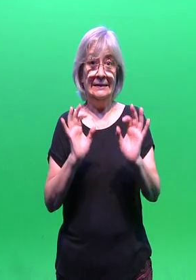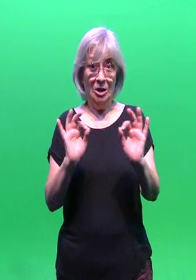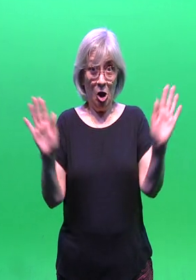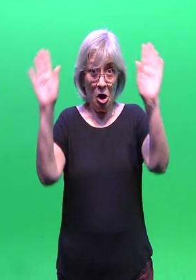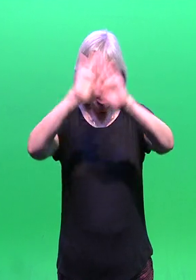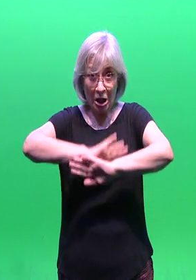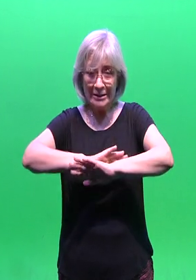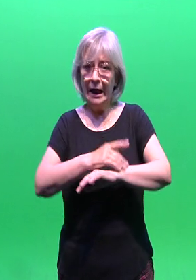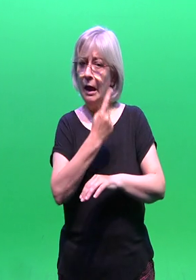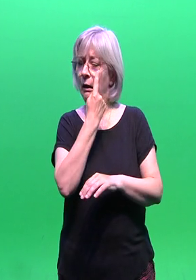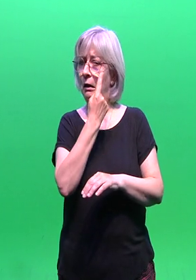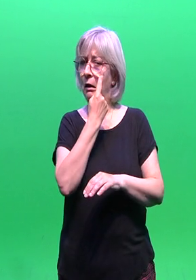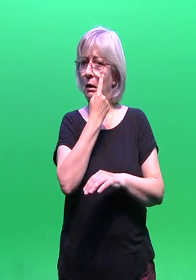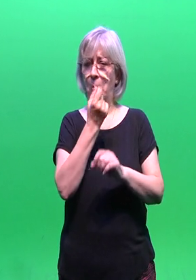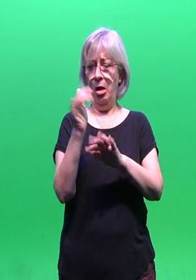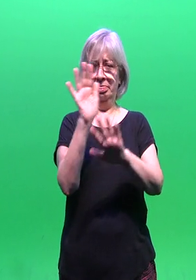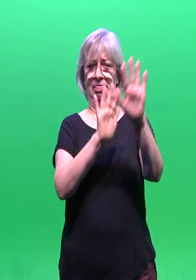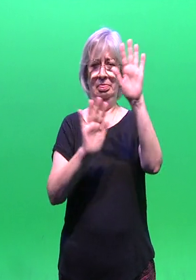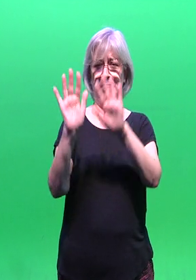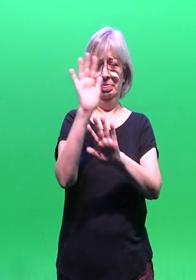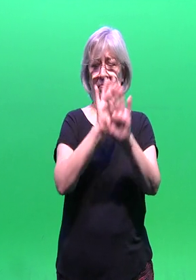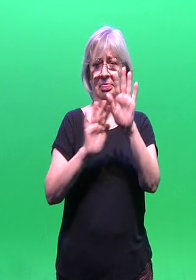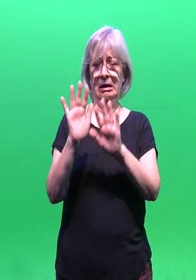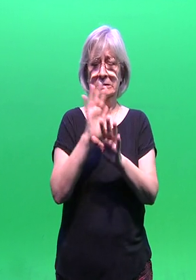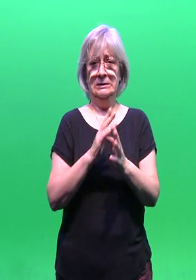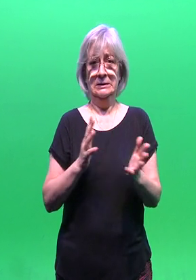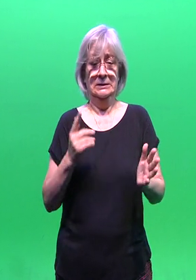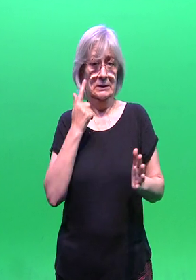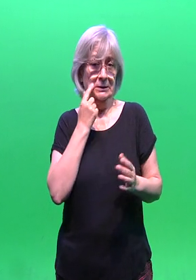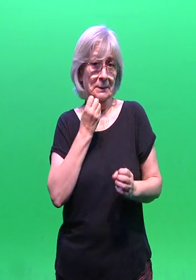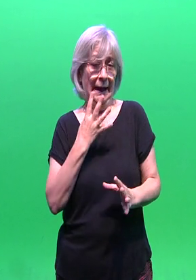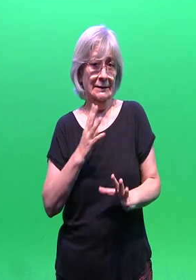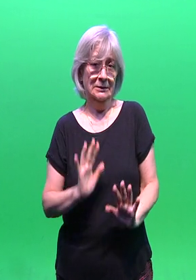De nit, amb l'ull esquerre veig una mica borrós, amb el dret hi veig bé.